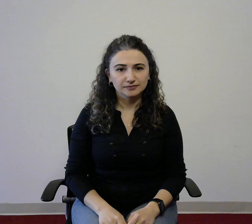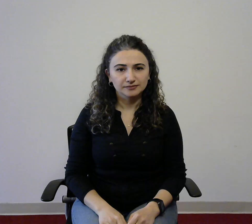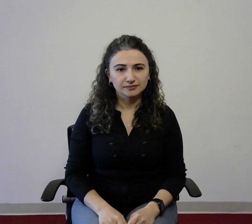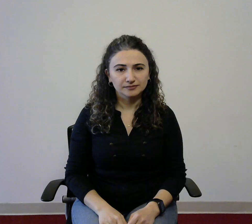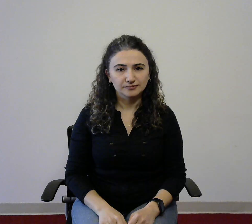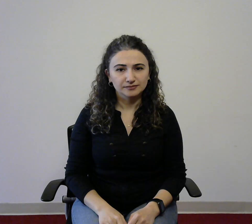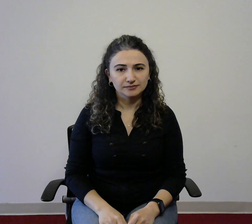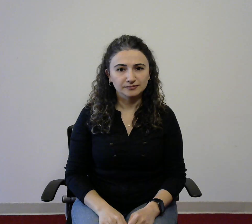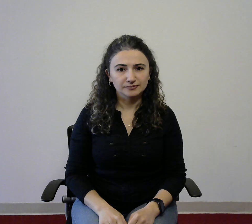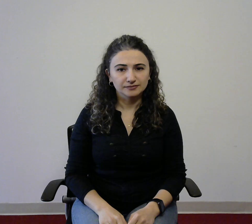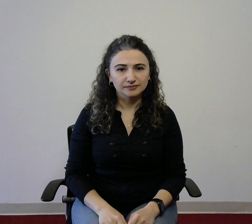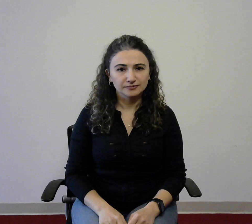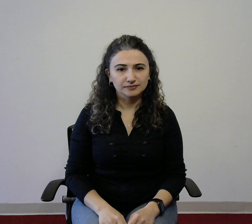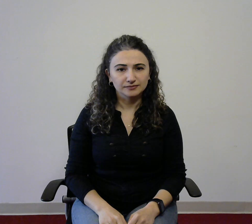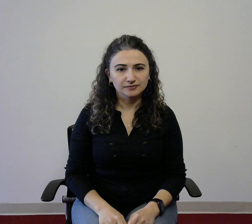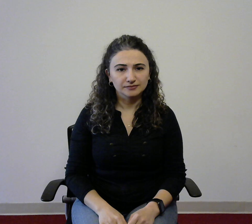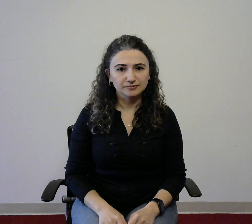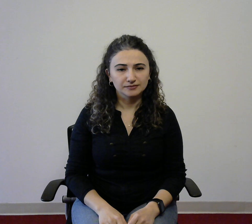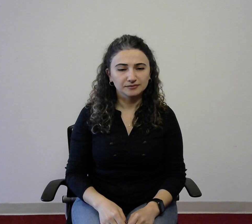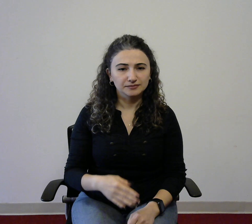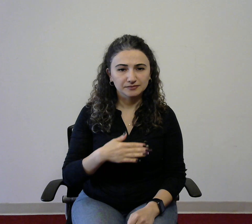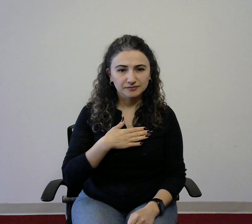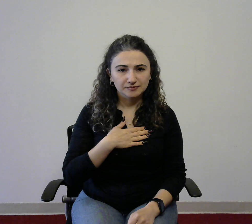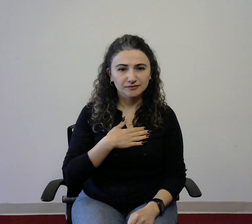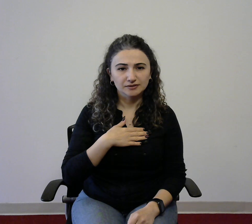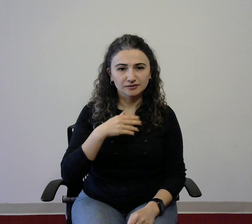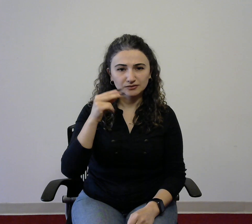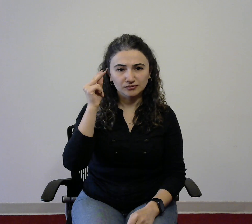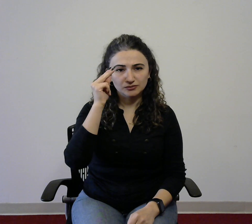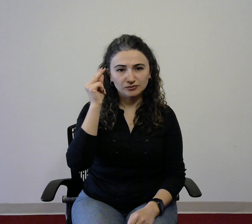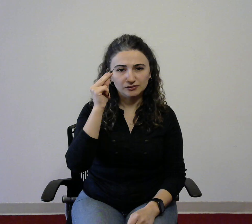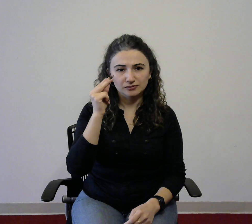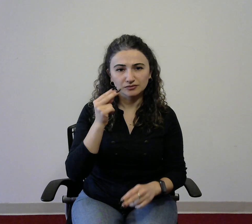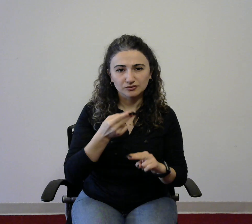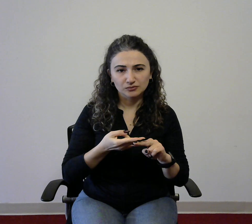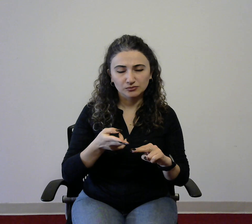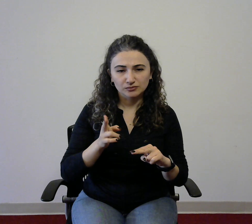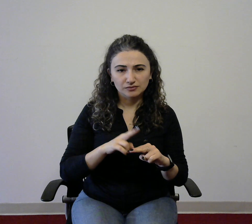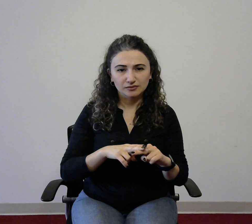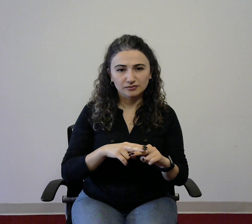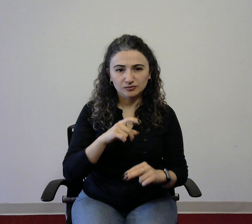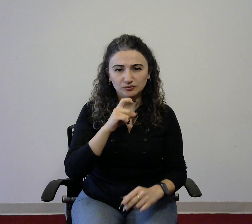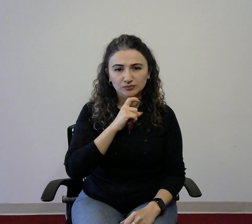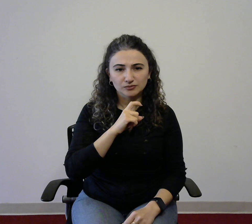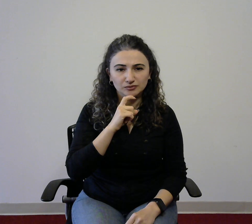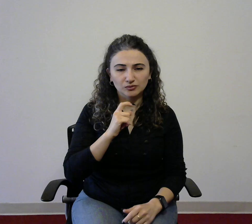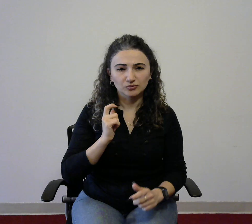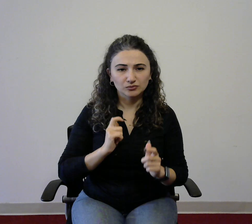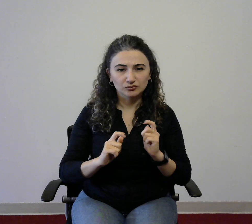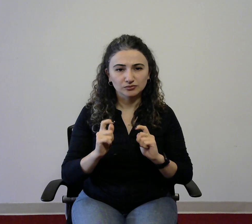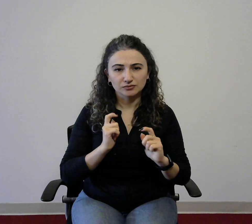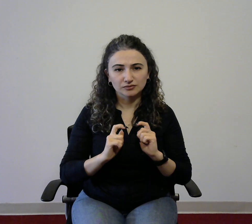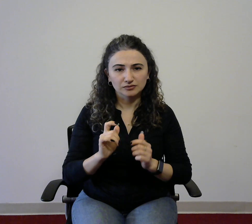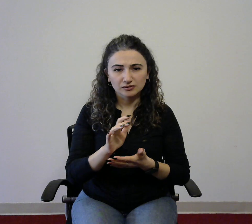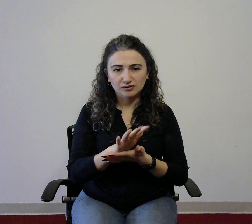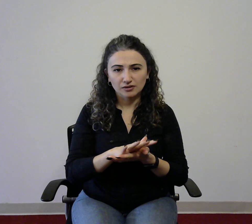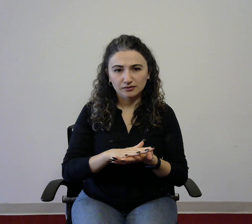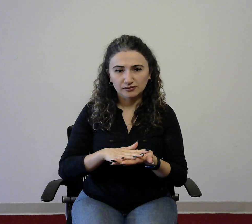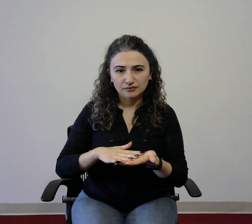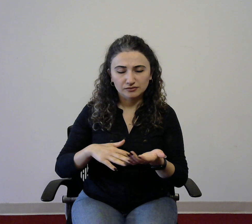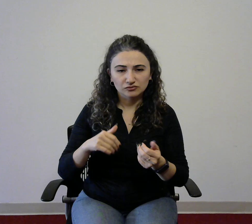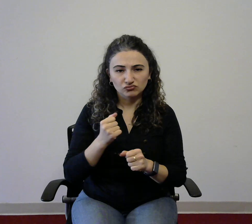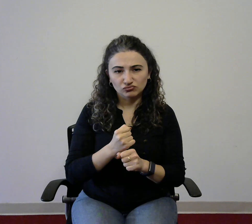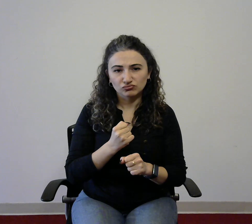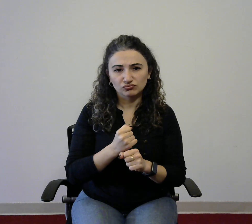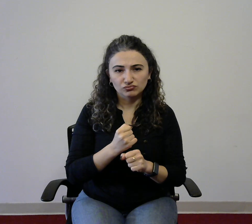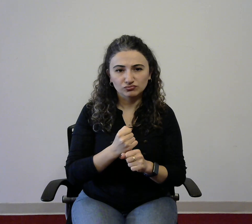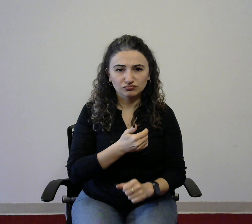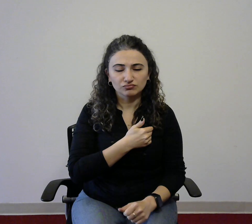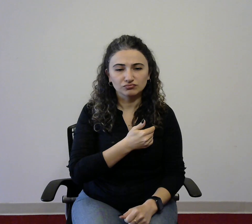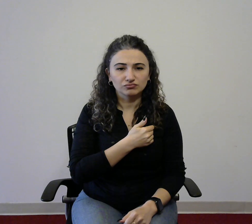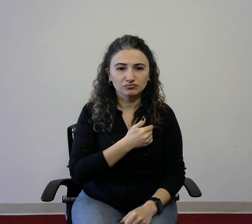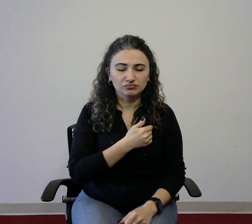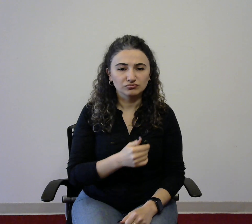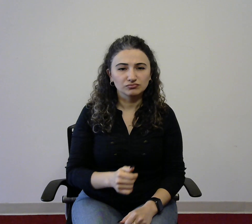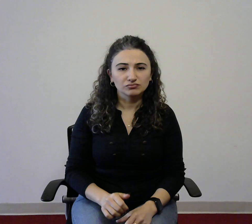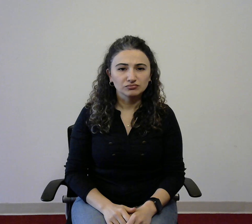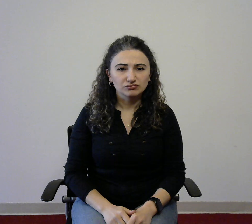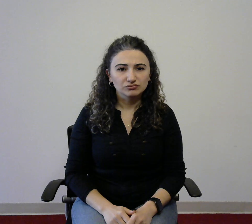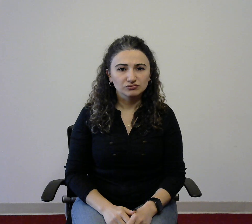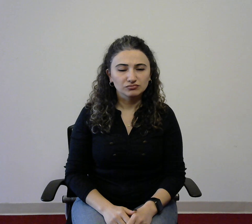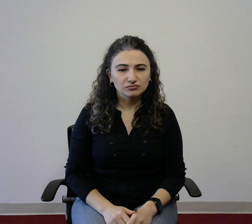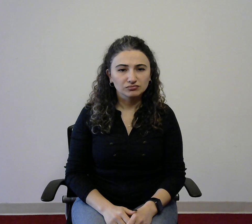Mən təhsilimi bu universitetdə davam etmək istəyirəm